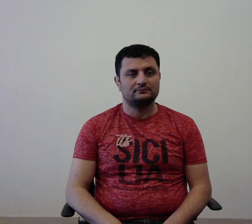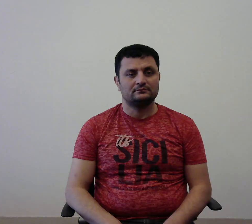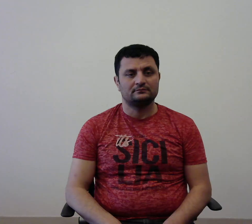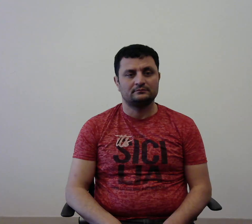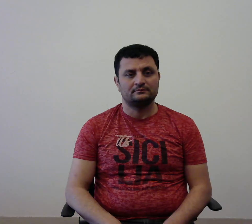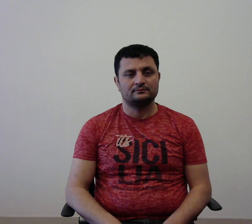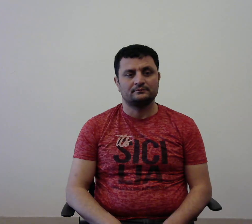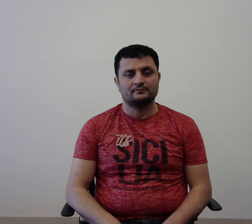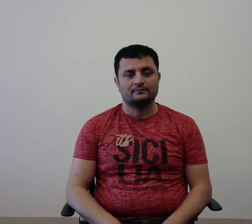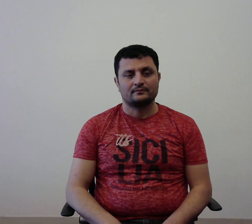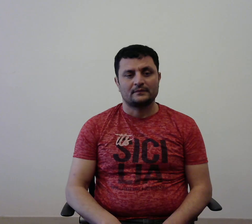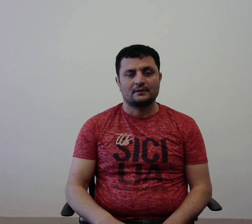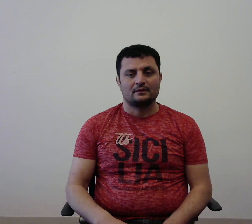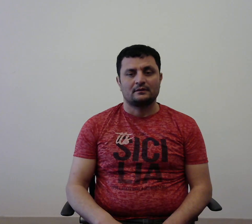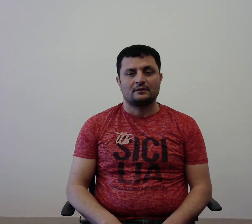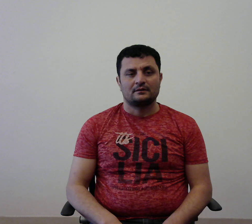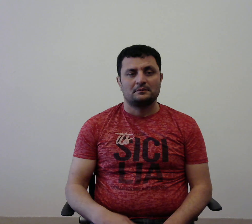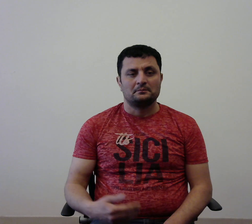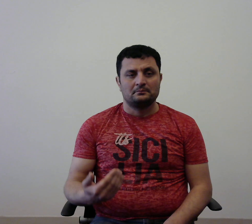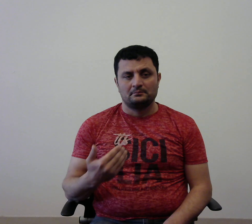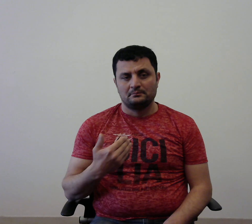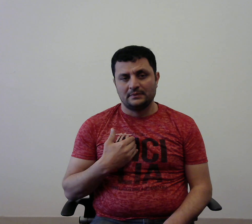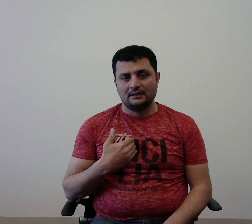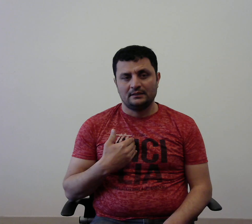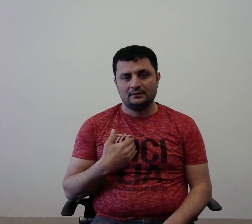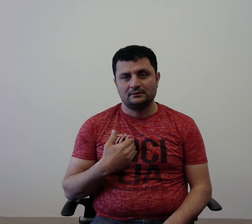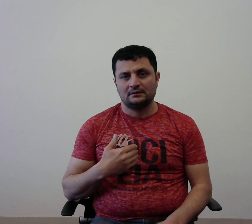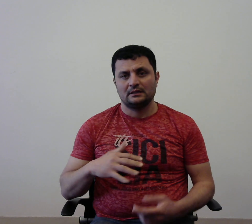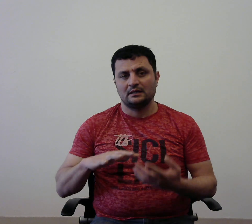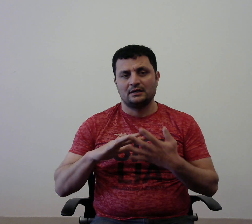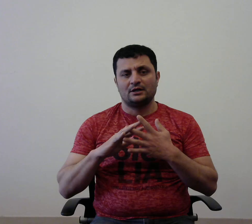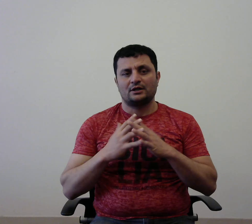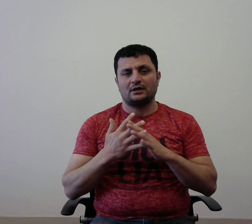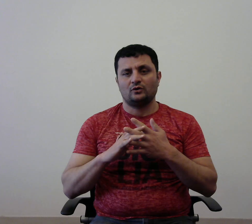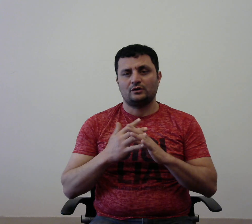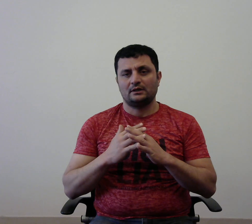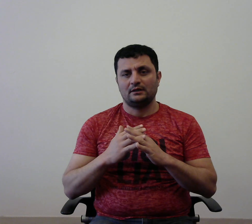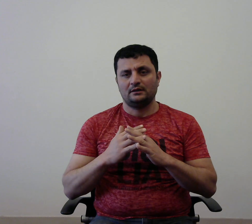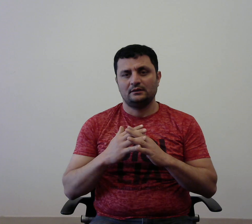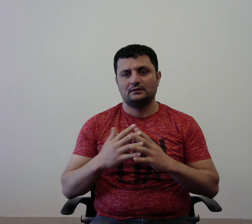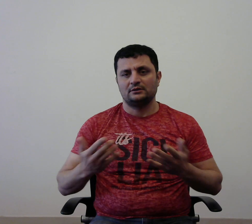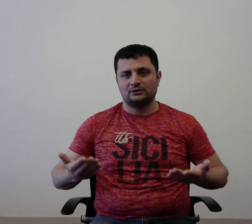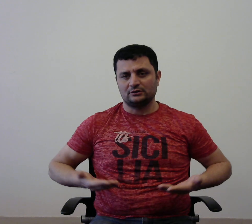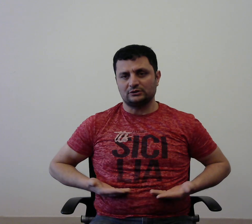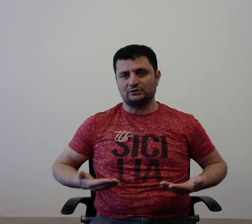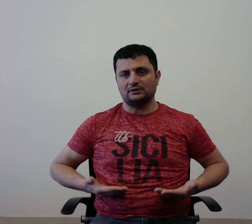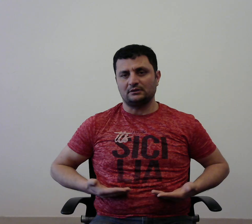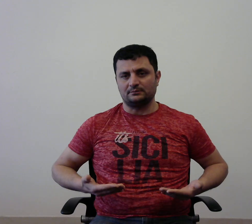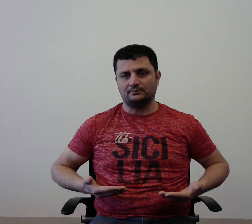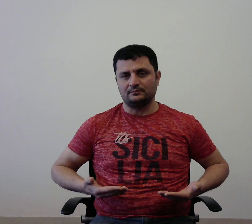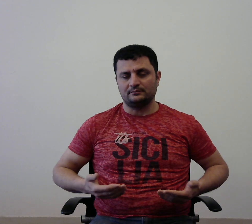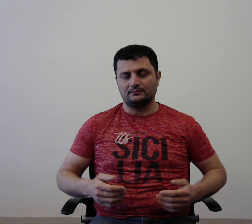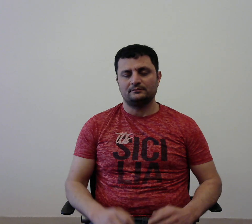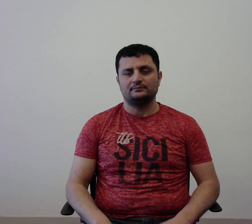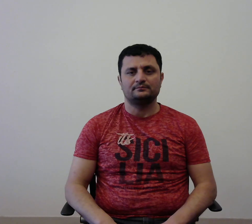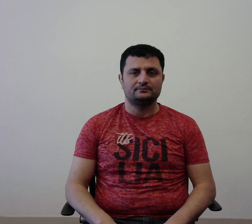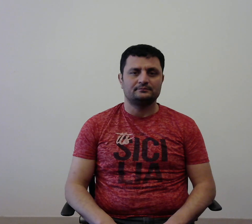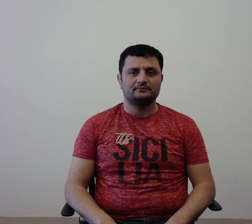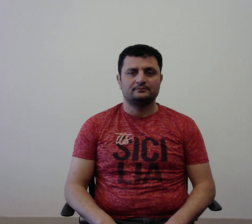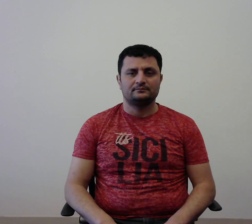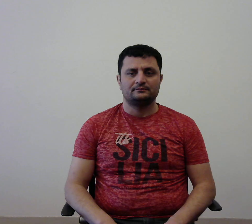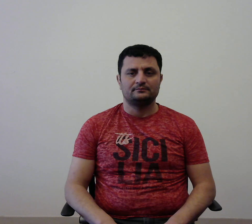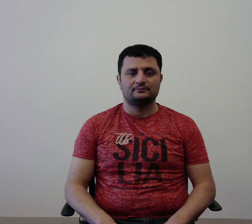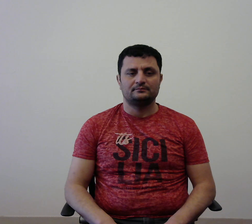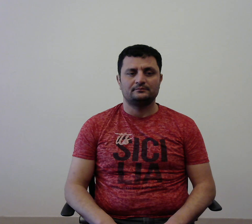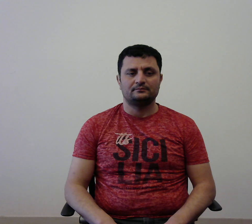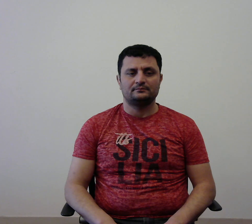Mən rayonda yaşayıram